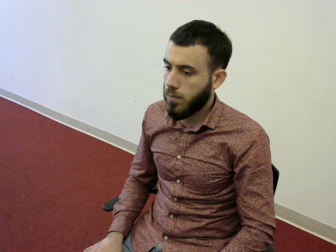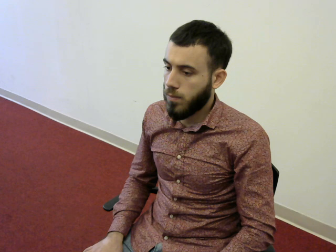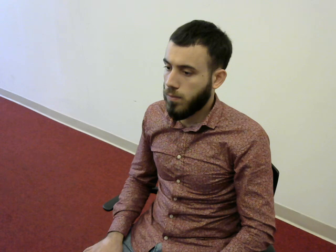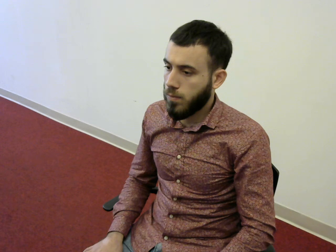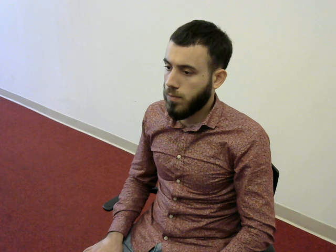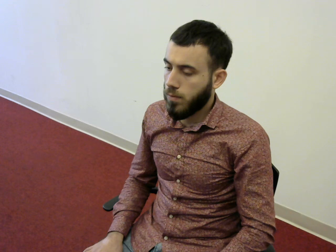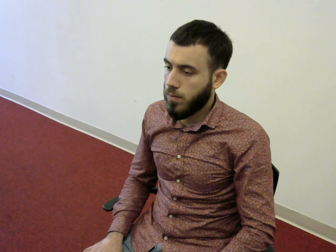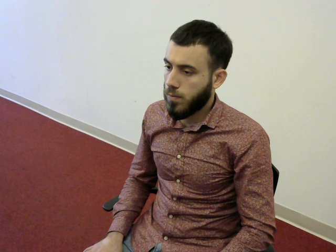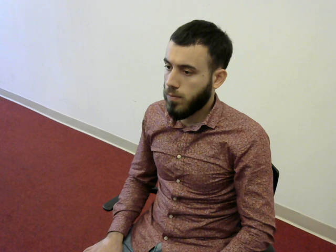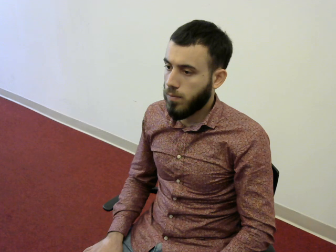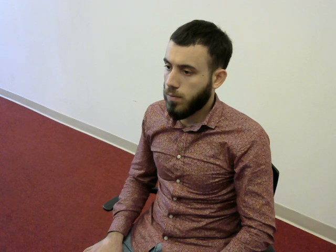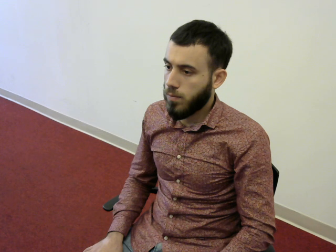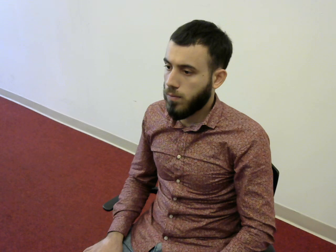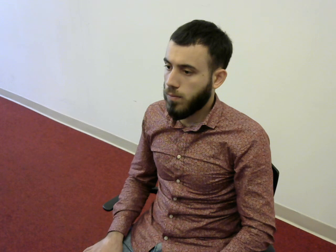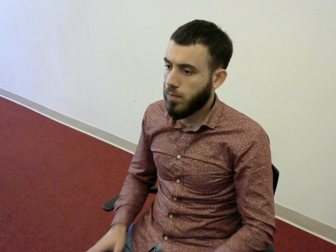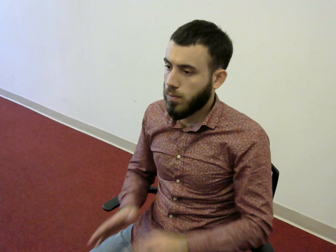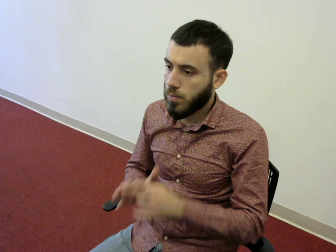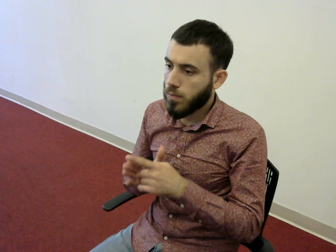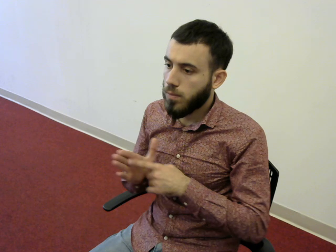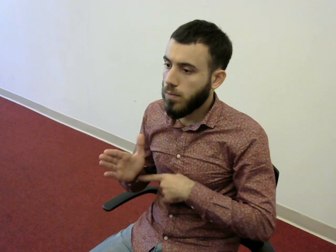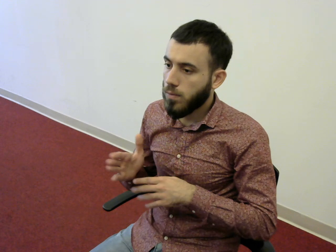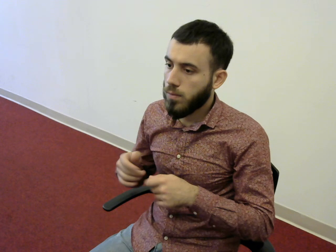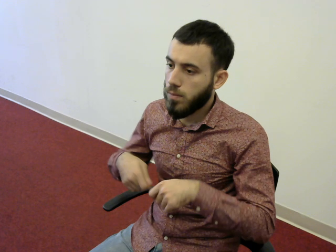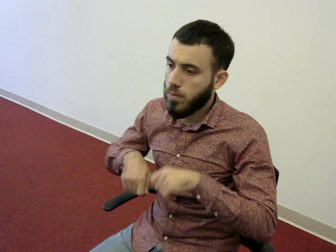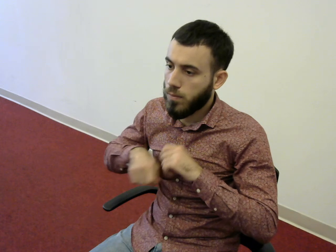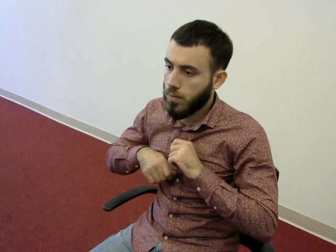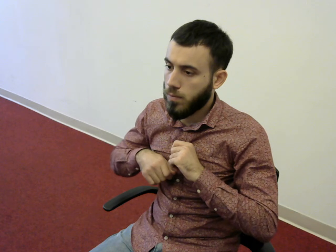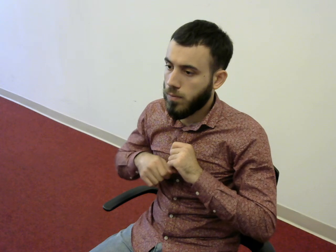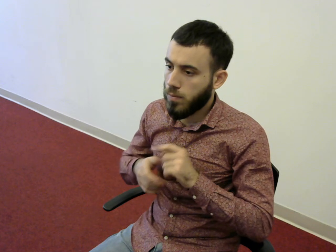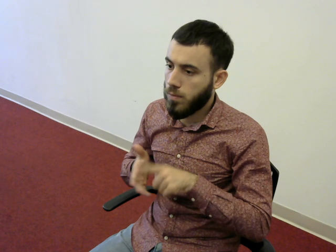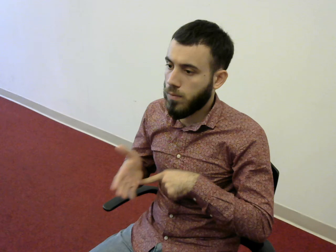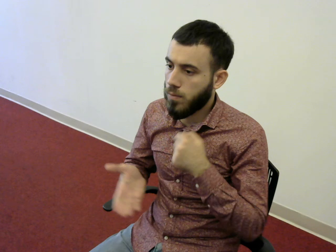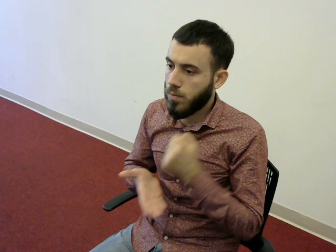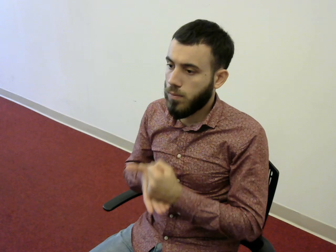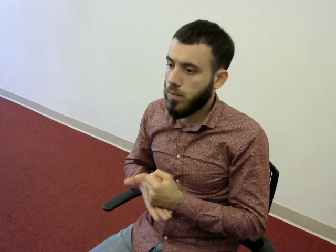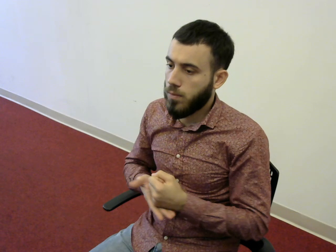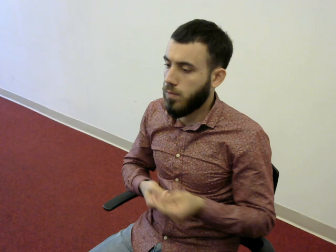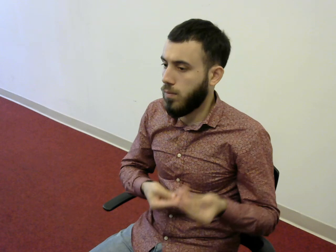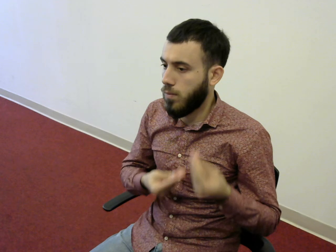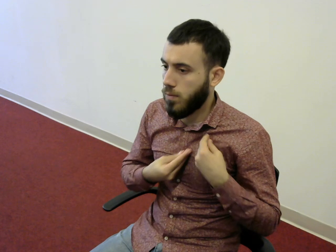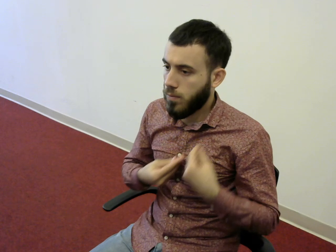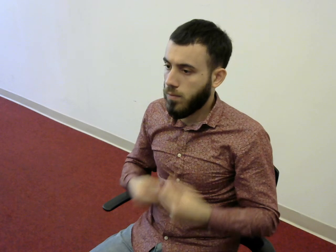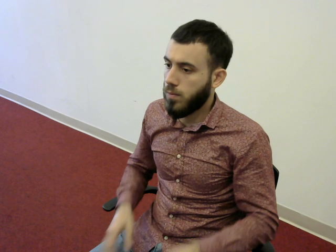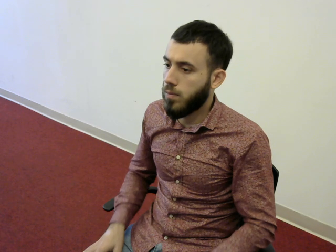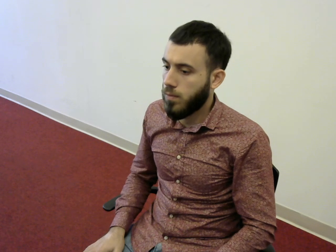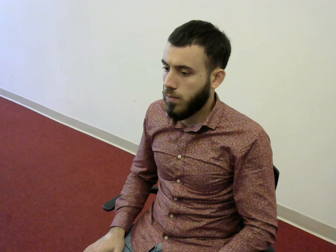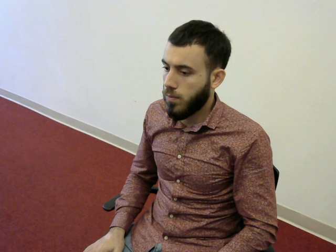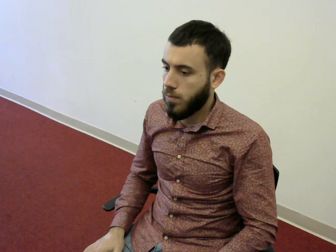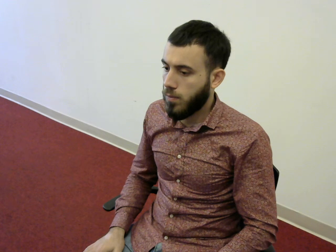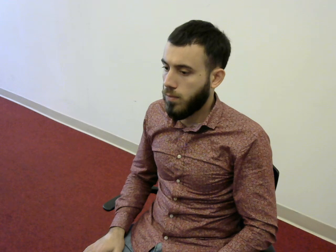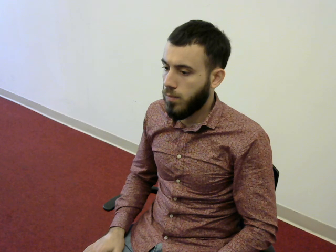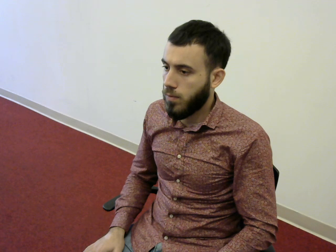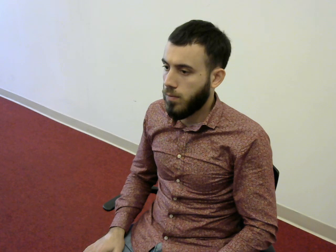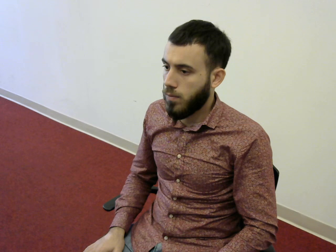Etibarnamə notariusda verilir